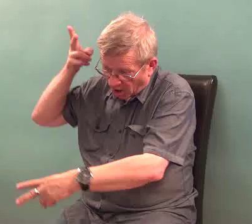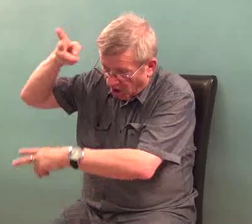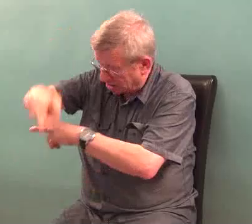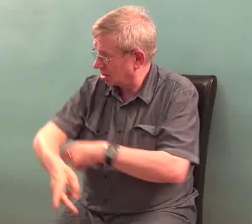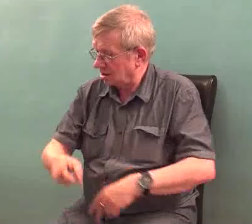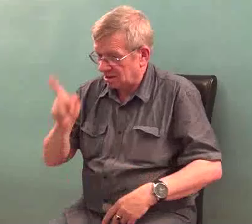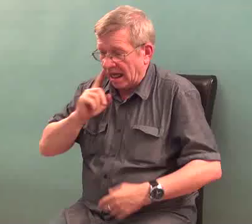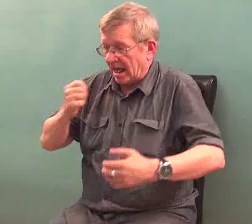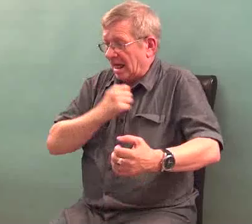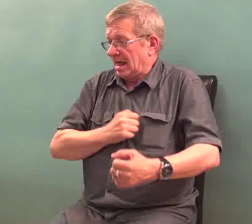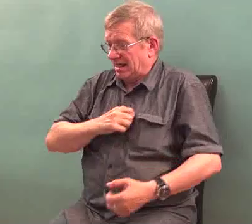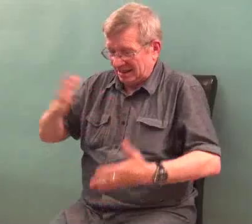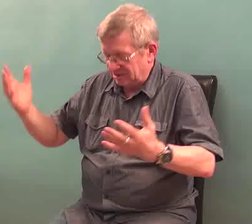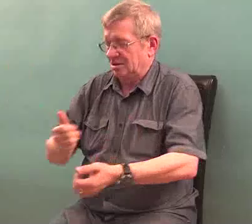Chłopiec zmartwił się, ale uratował psa.